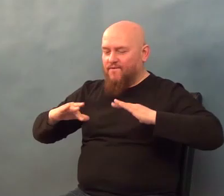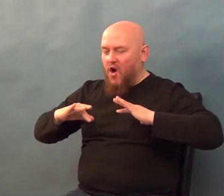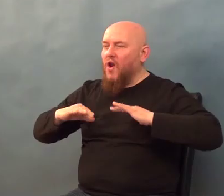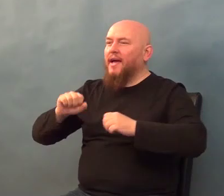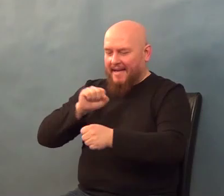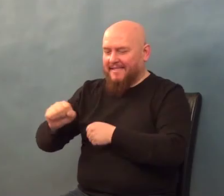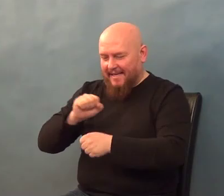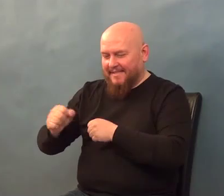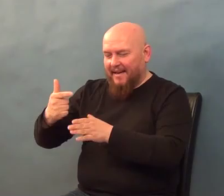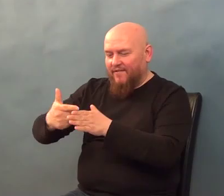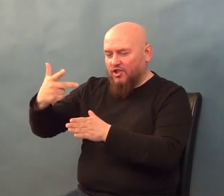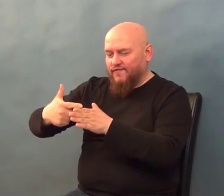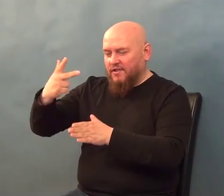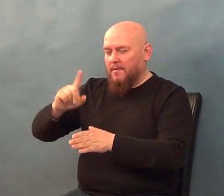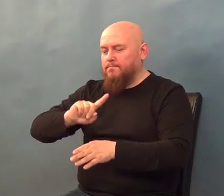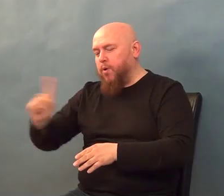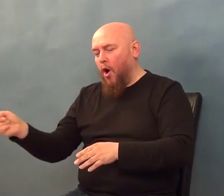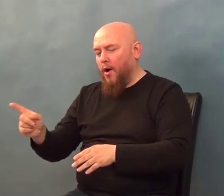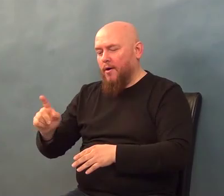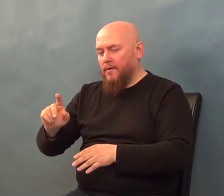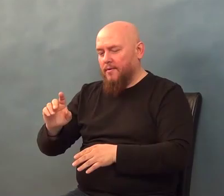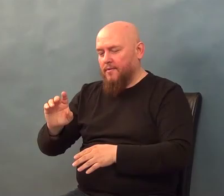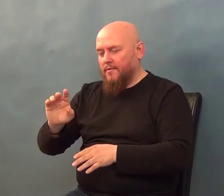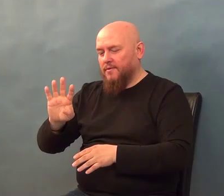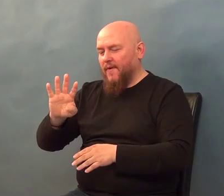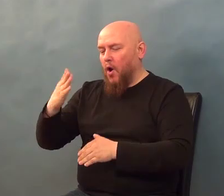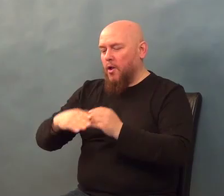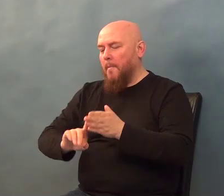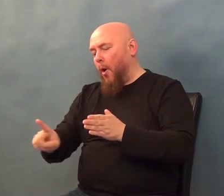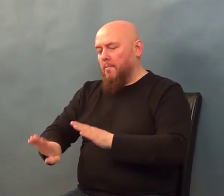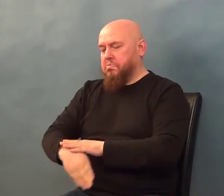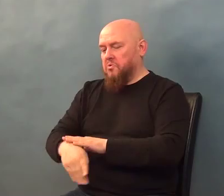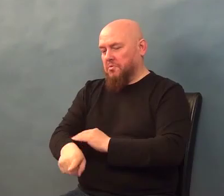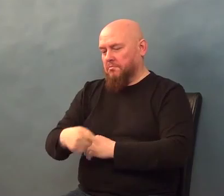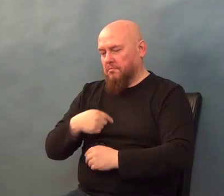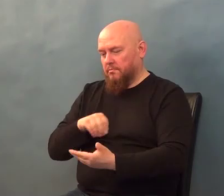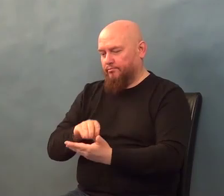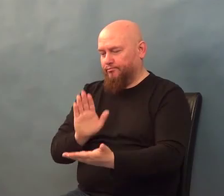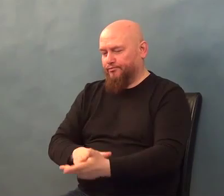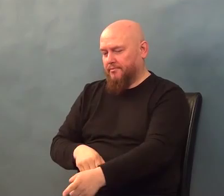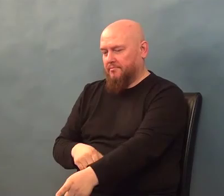Ale jest wolne dwudziestego trzeciego po czwartej.